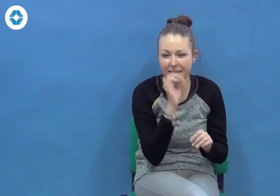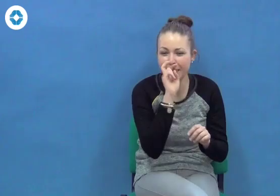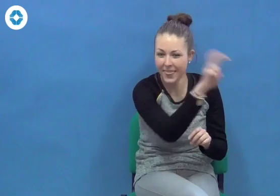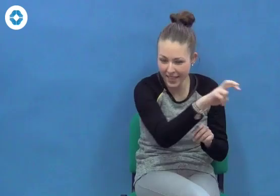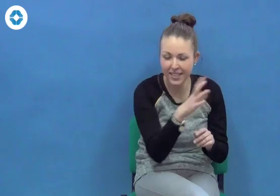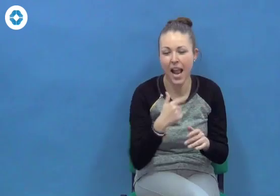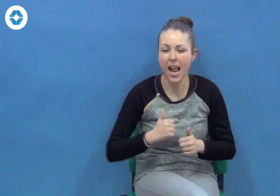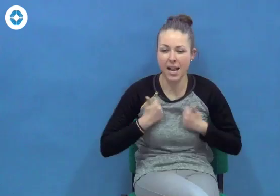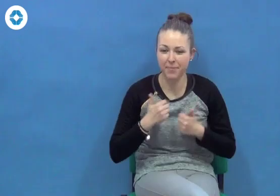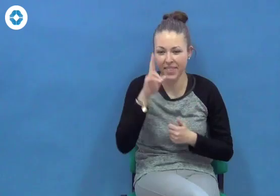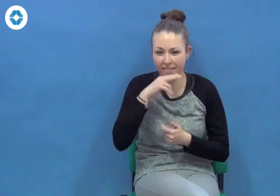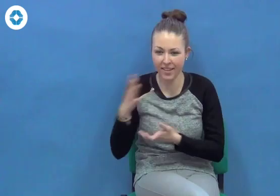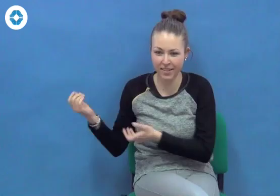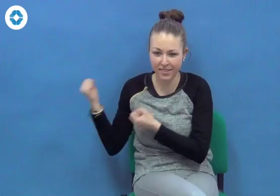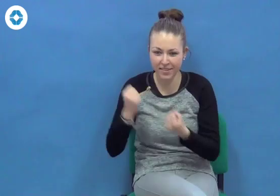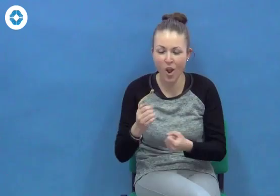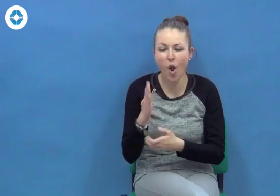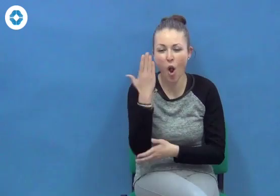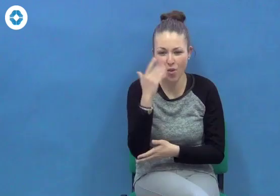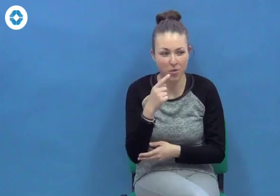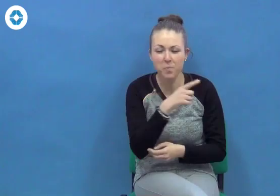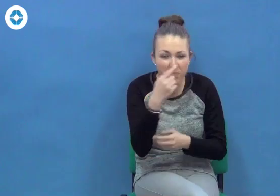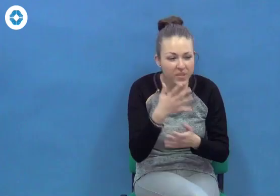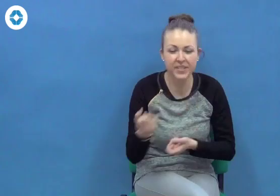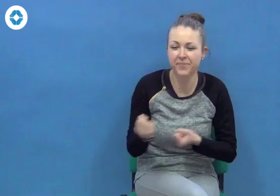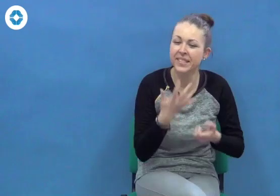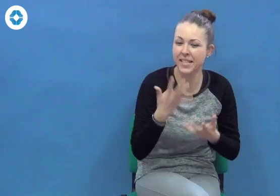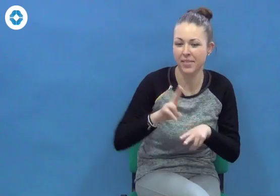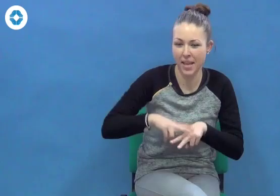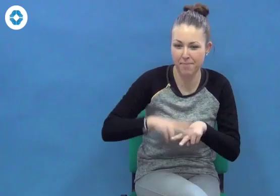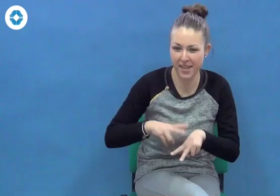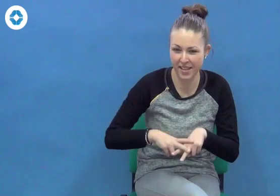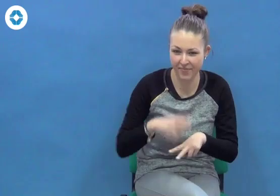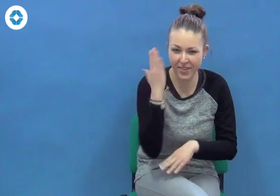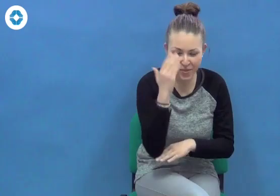Robił to, żeby tata mógł zarobić naprawianiem szyby w oknach.